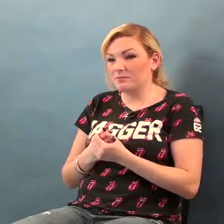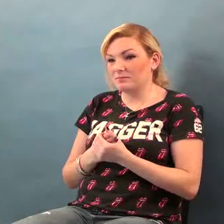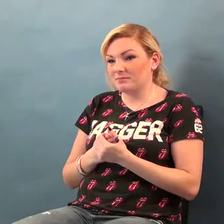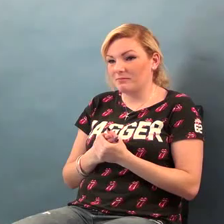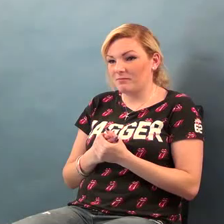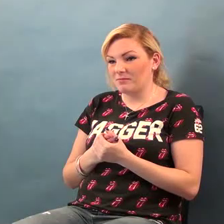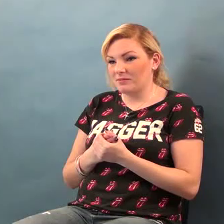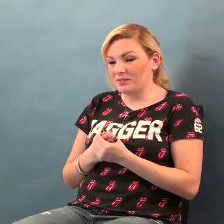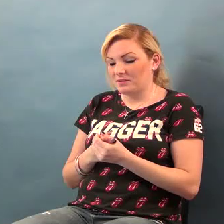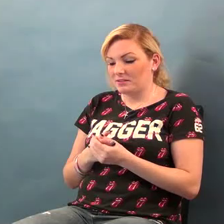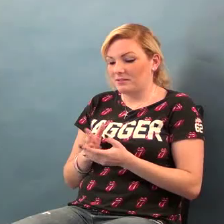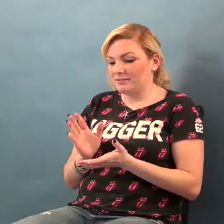Wieczorem.